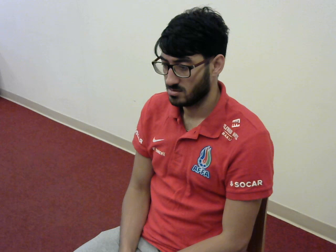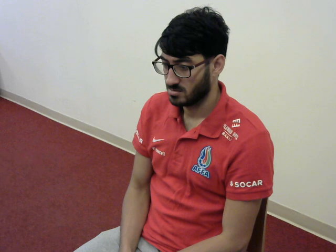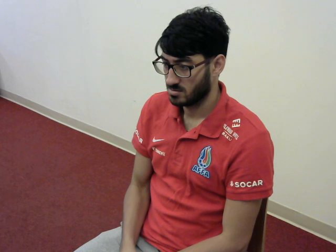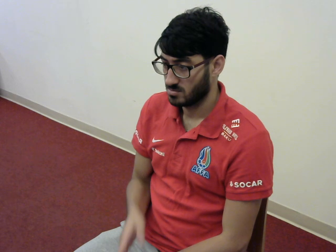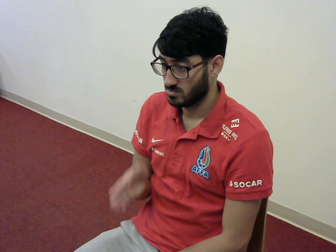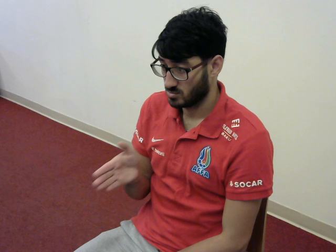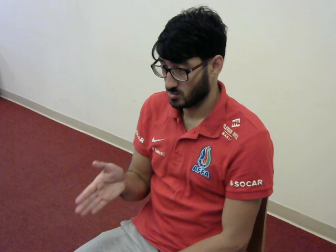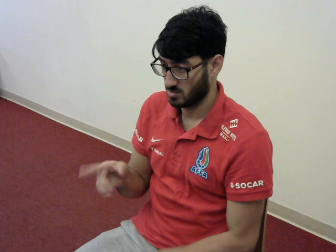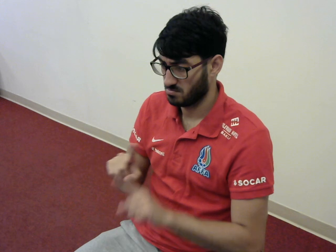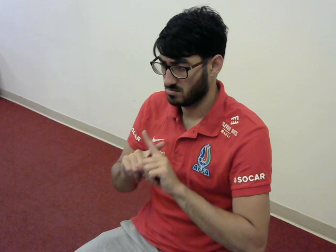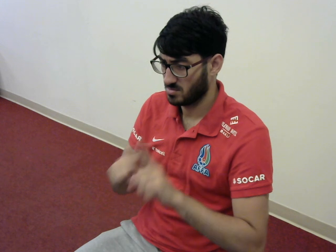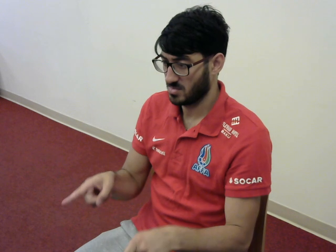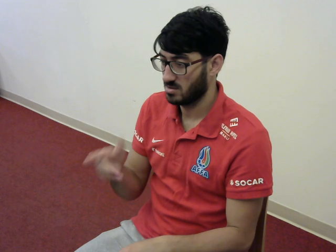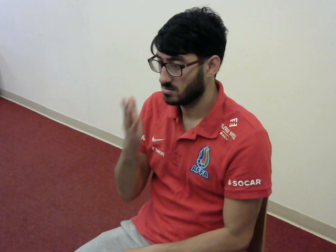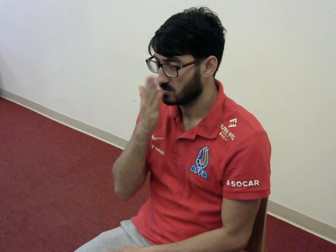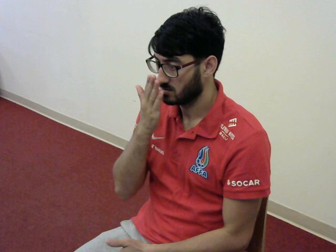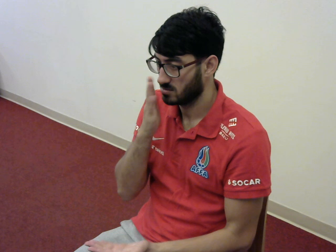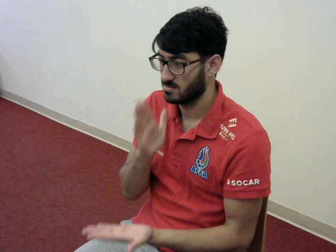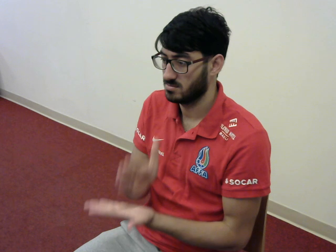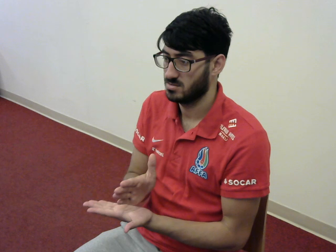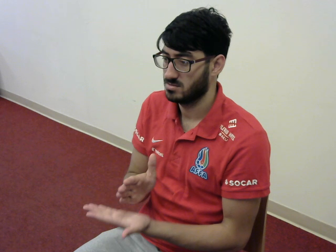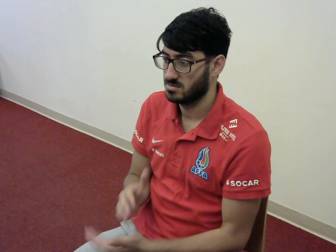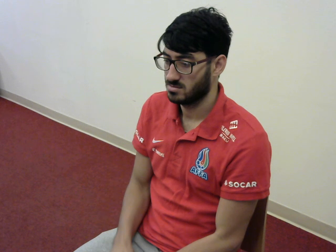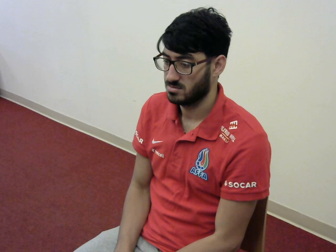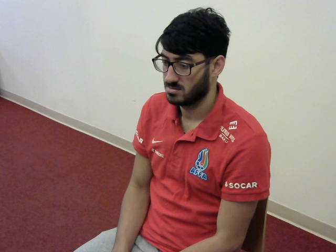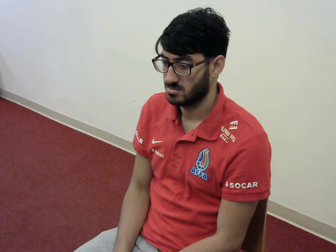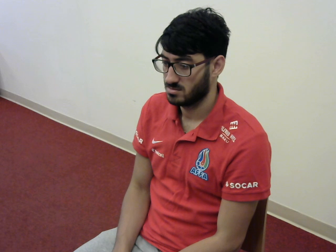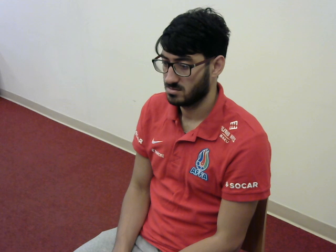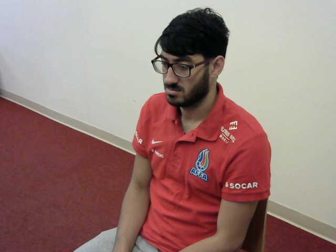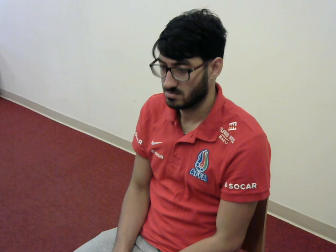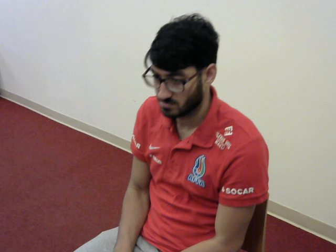Burda qəribə qoxu var